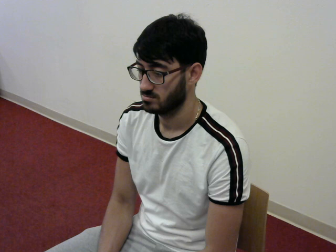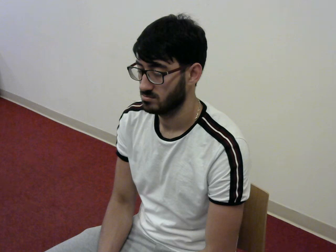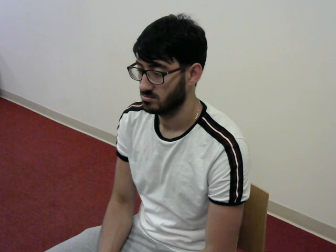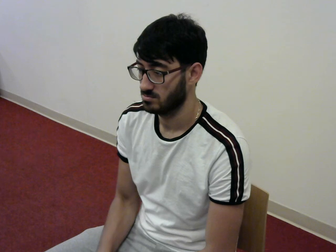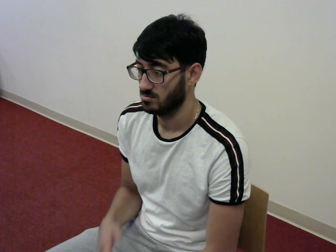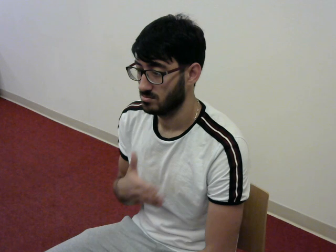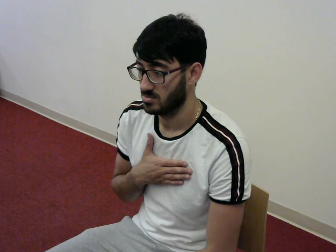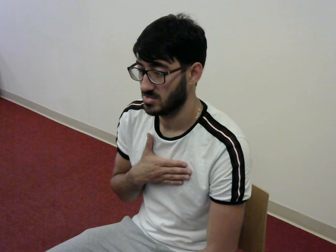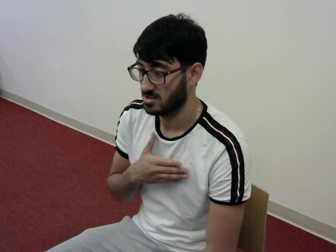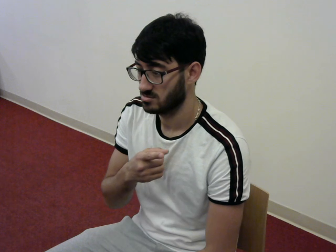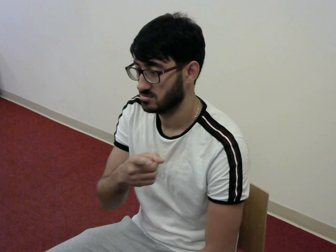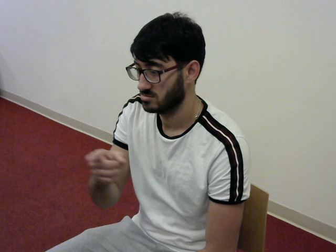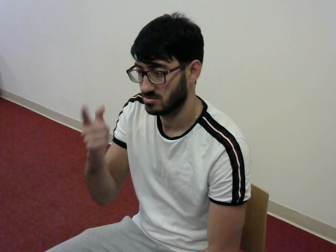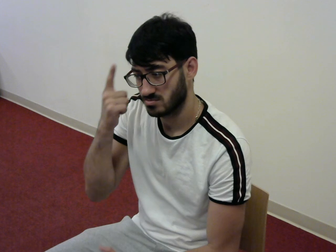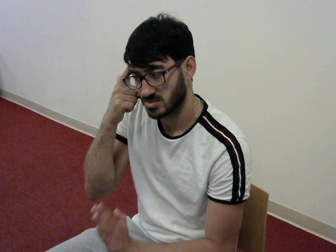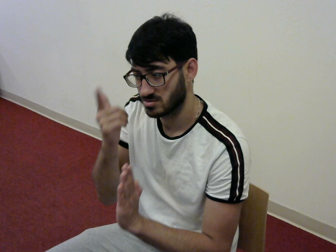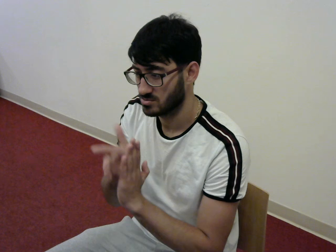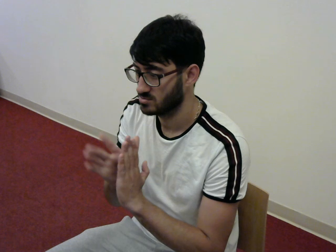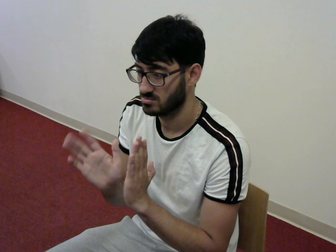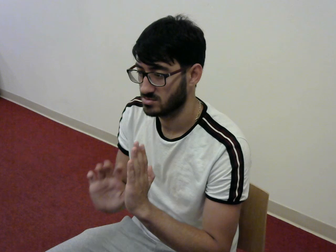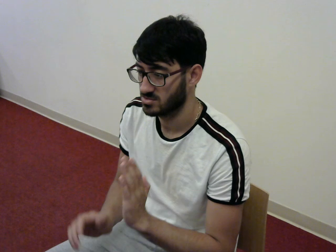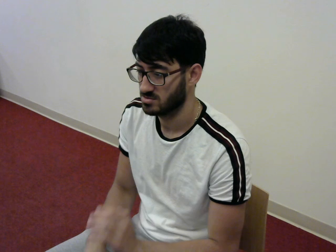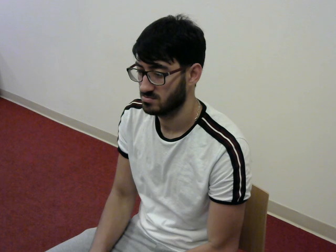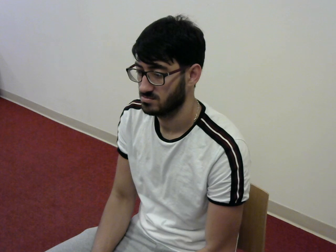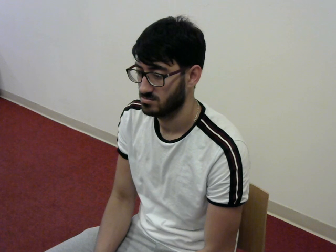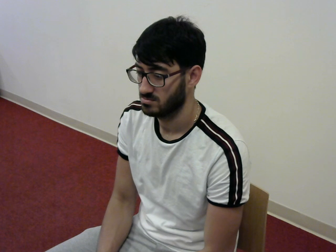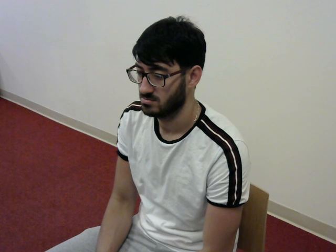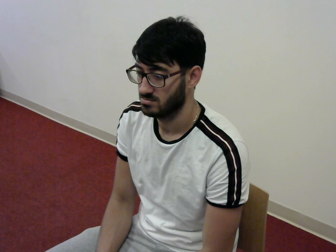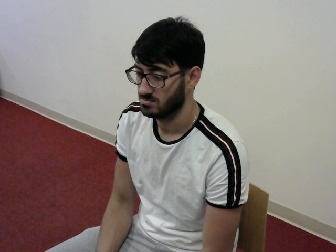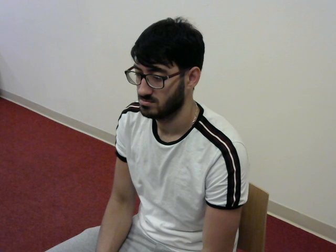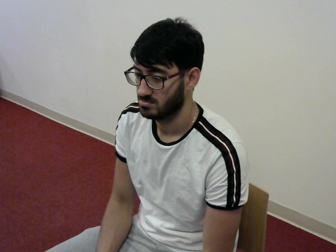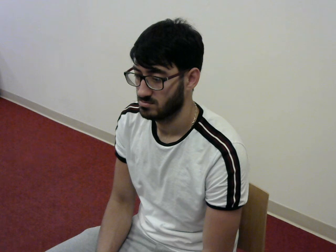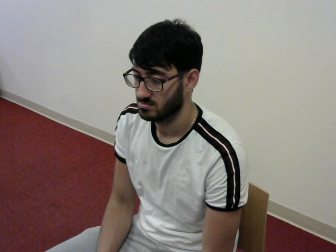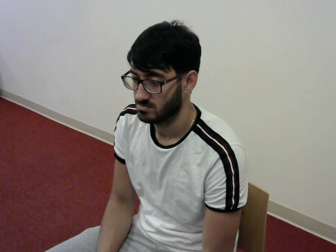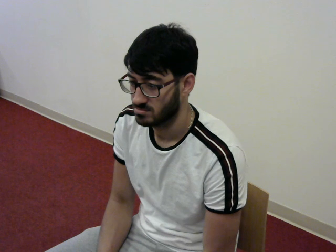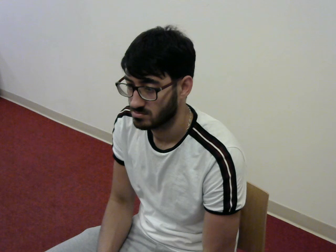Mən sizi başa düşmürəm